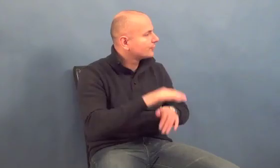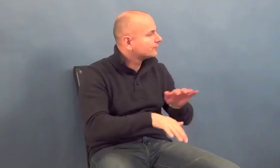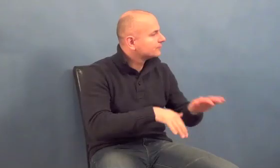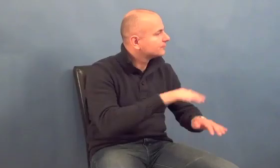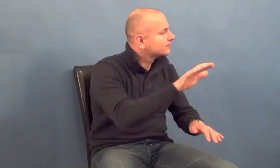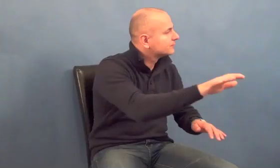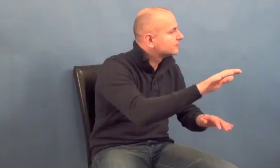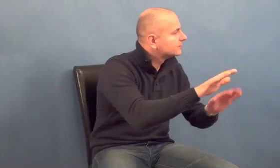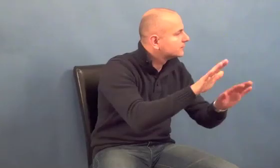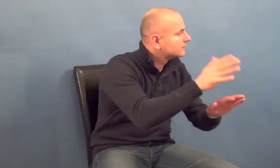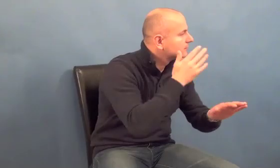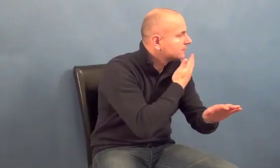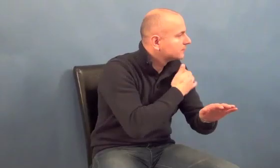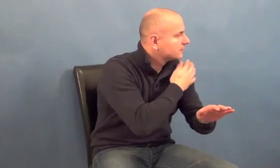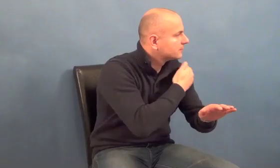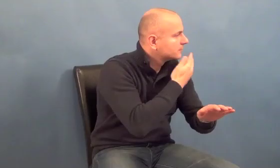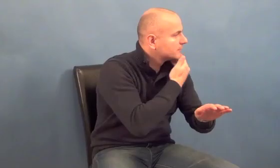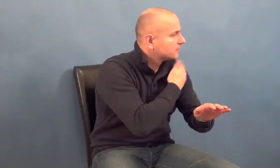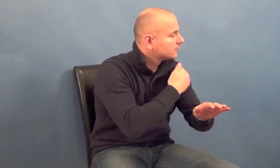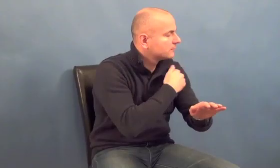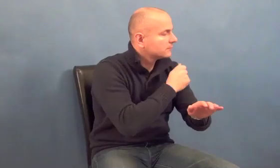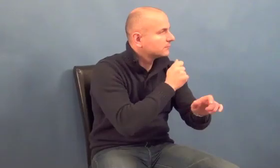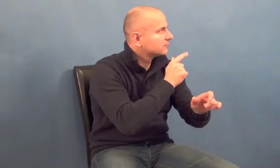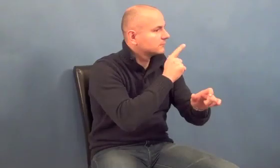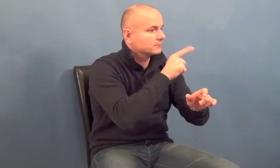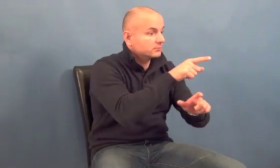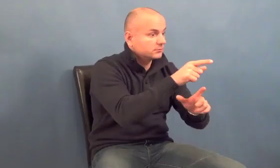Kot przyszedł i łapami zaczął mnie budzić.